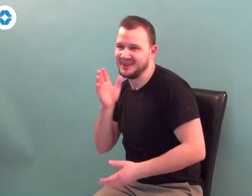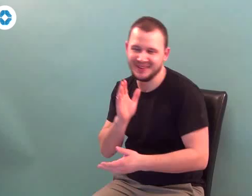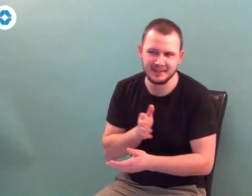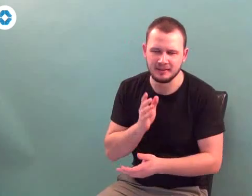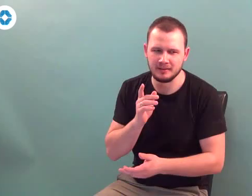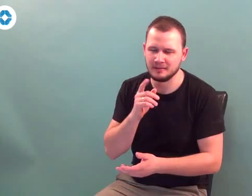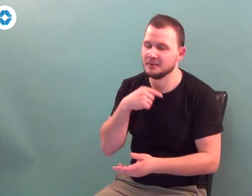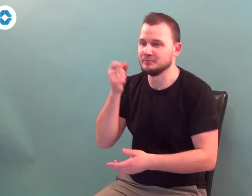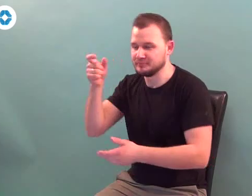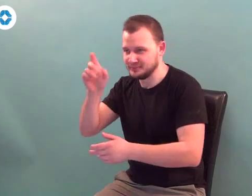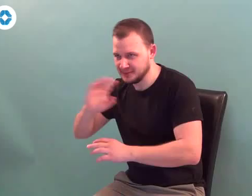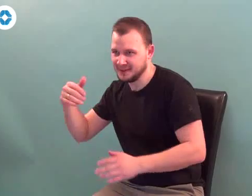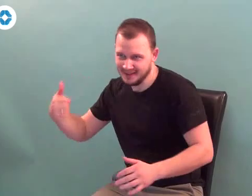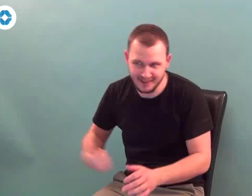Rzuca i odchodzi.